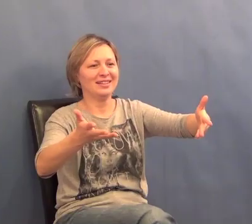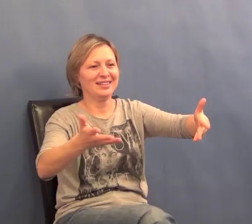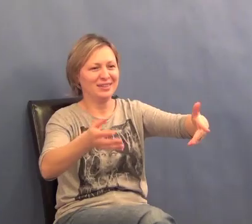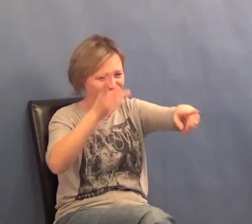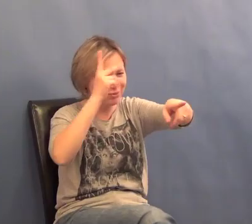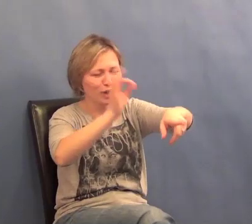Dobrze, że domyśliłaś się.